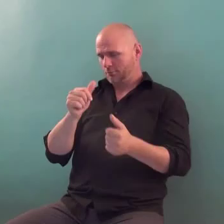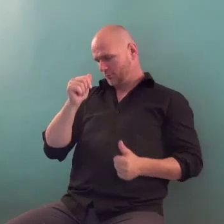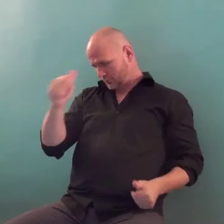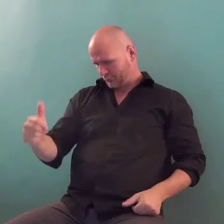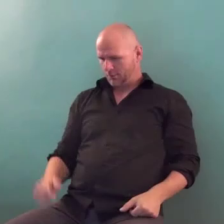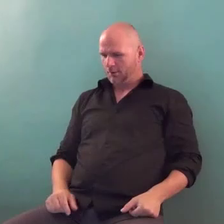Super.